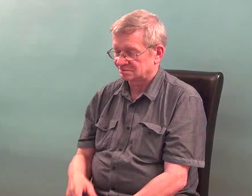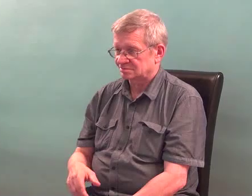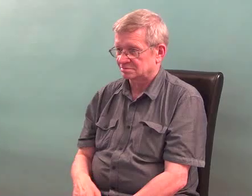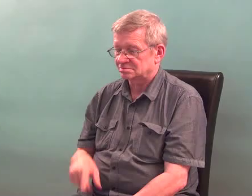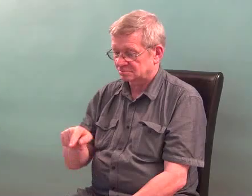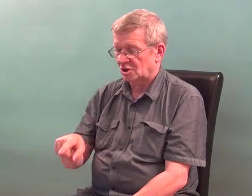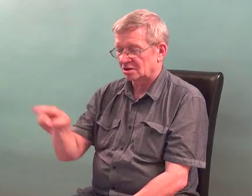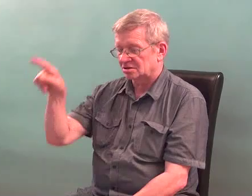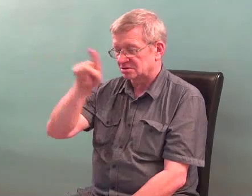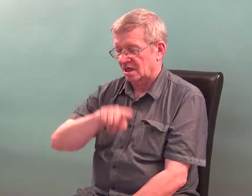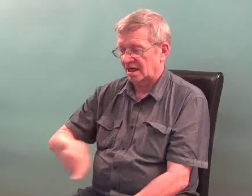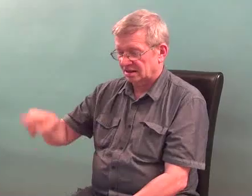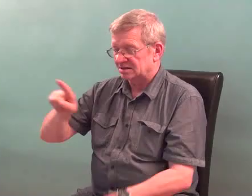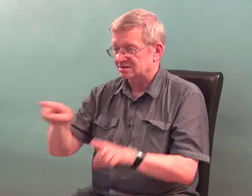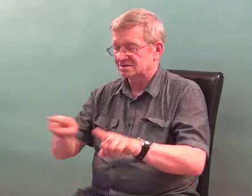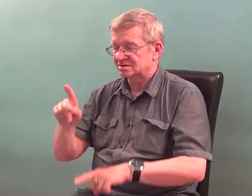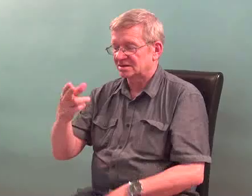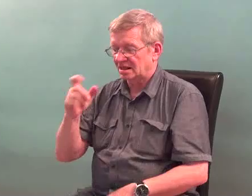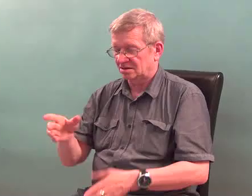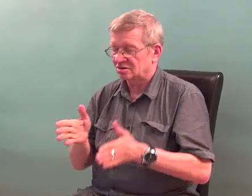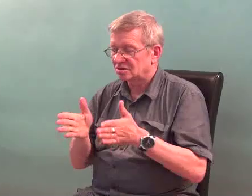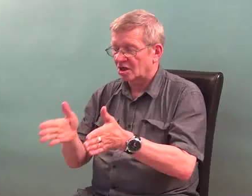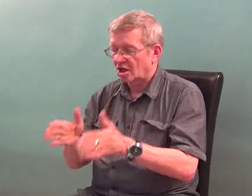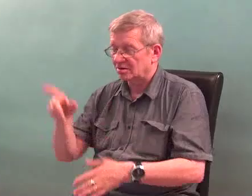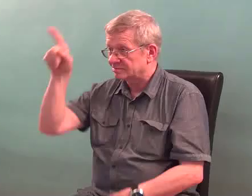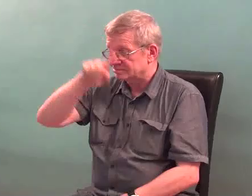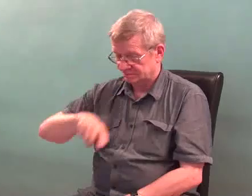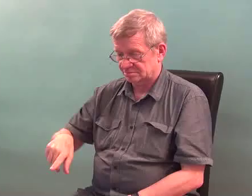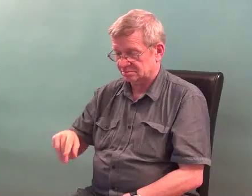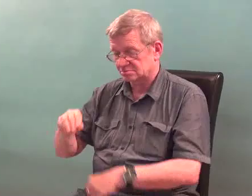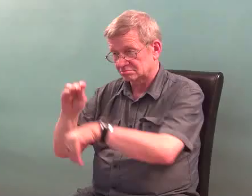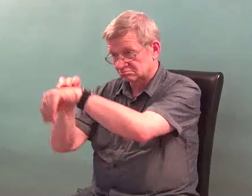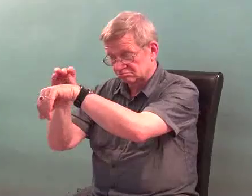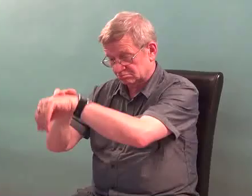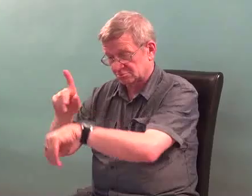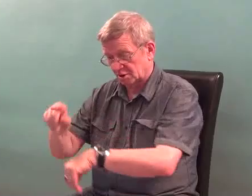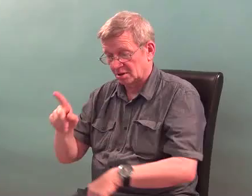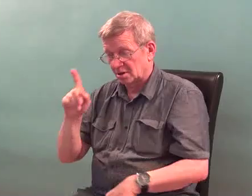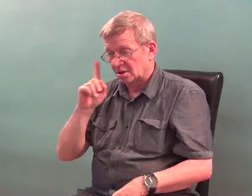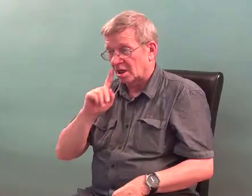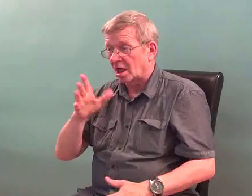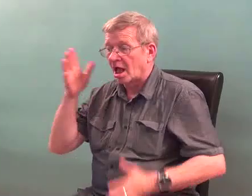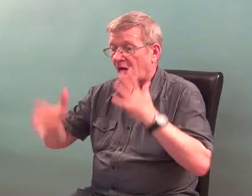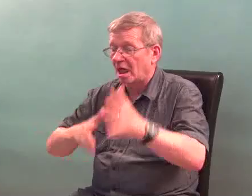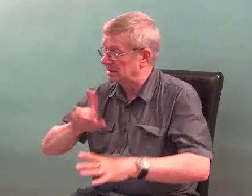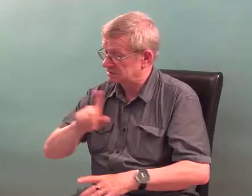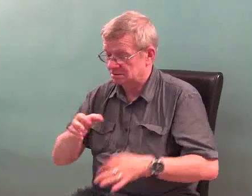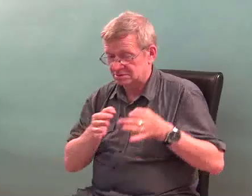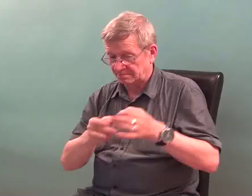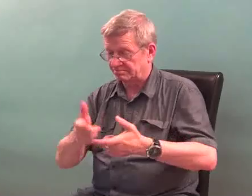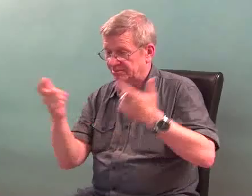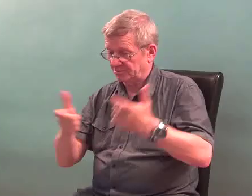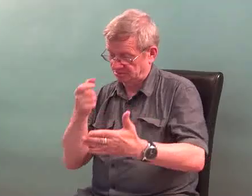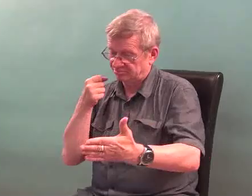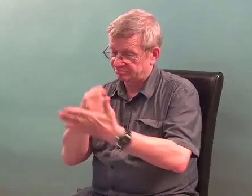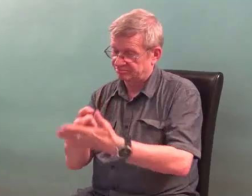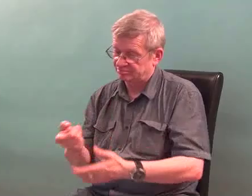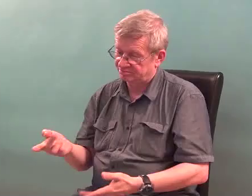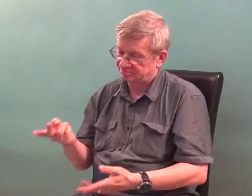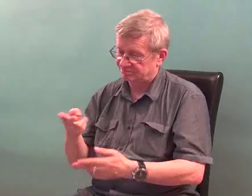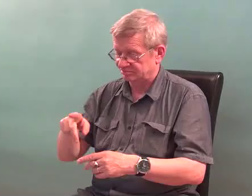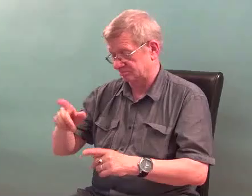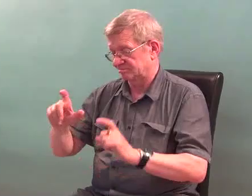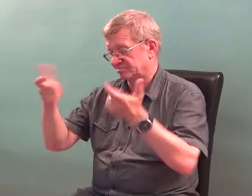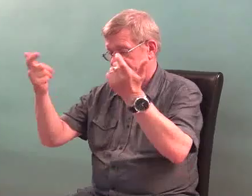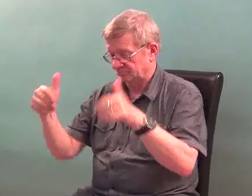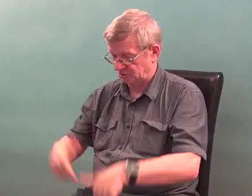Okrągły znak to jest znak drogowy. On informuje, żeby dzieci nie wbiegały na jezdnię, ponieważ samochody jeżdżą i może być wypadek, jest niebezpiecznie.